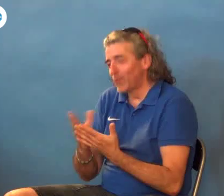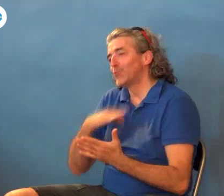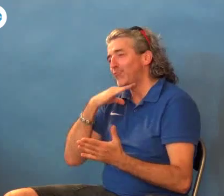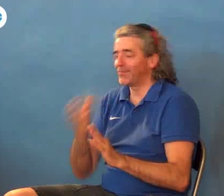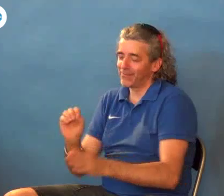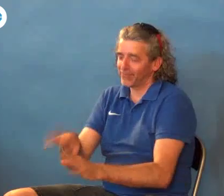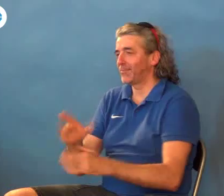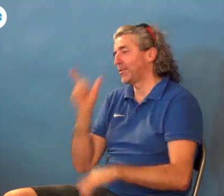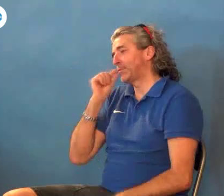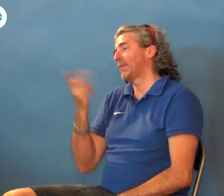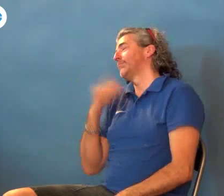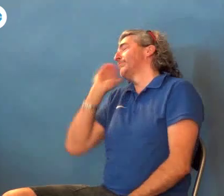Wrzuca żabę do pojemnika i idzie spać.